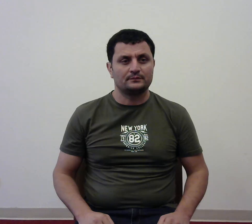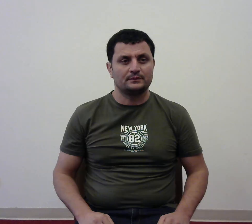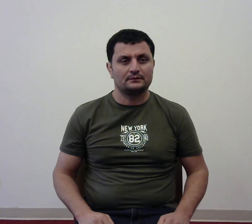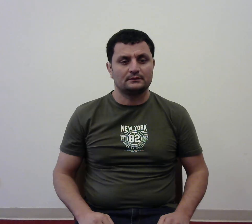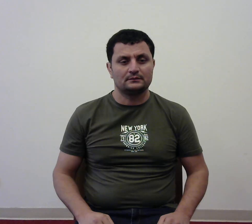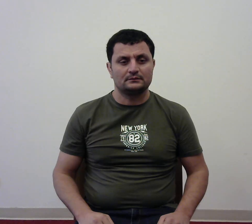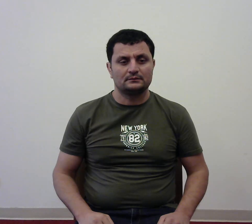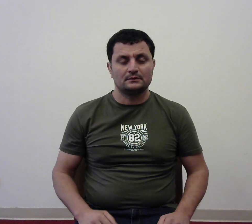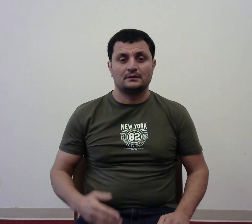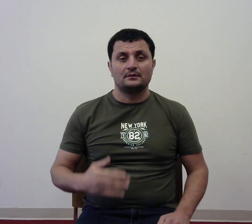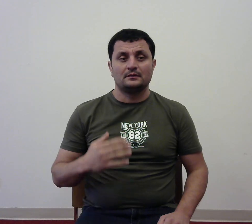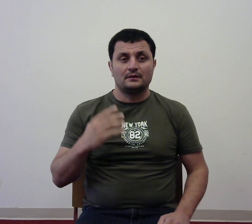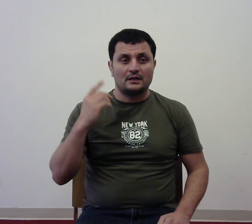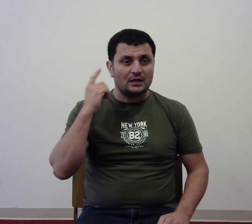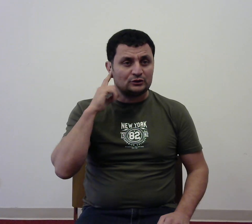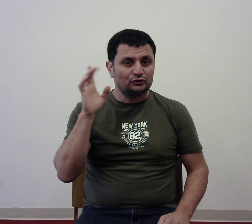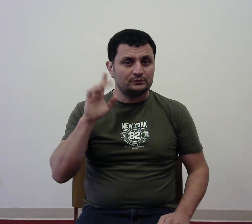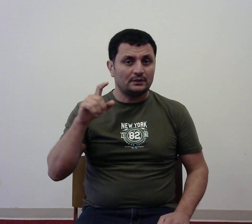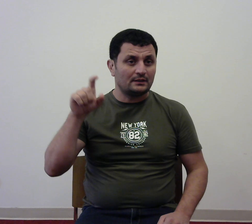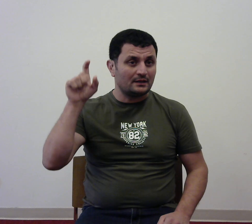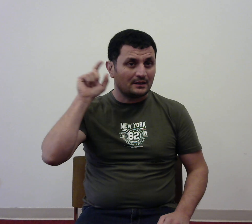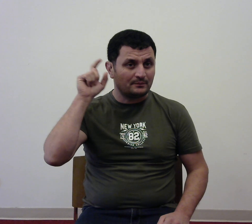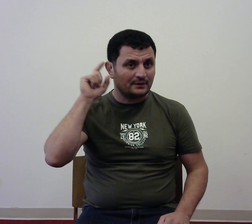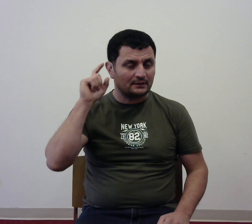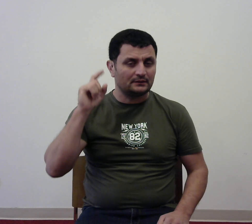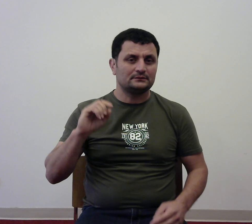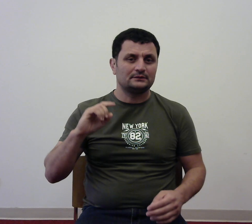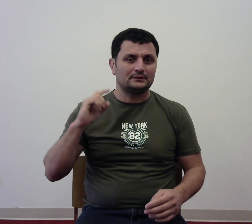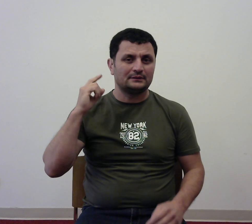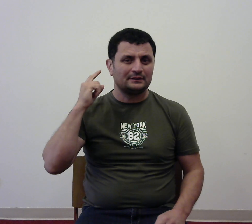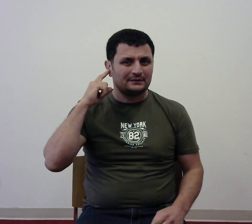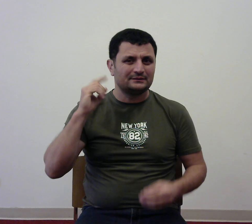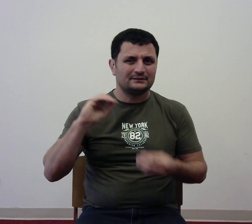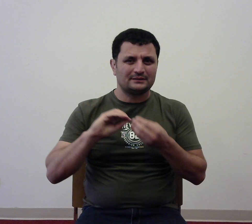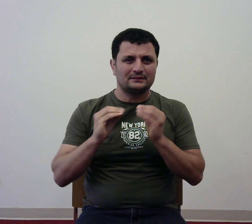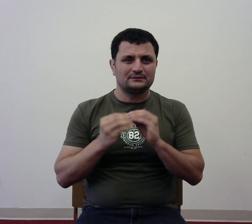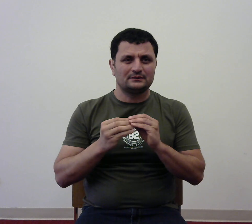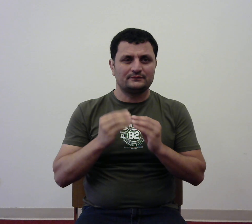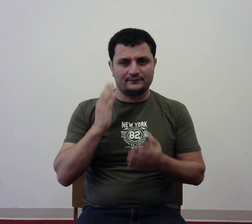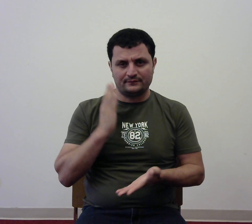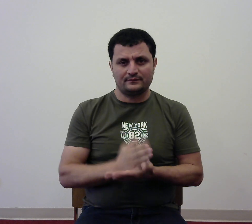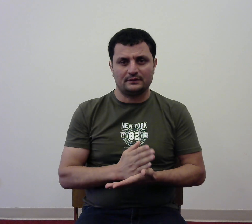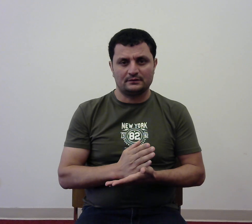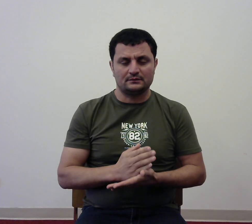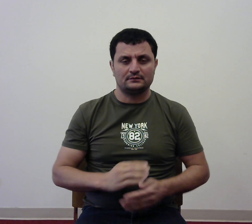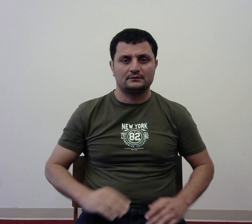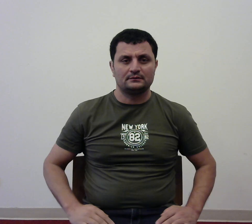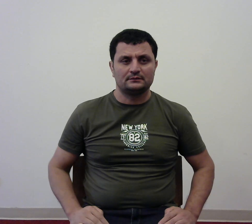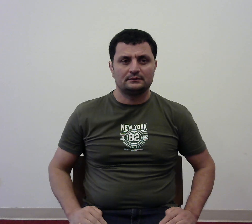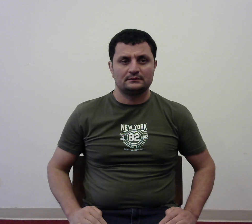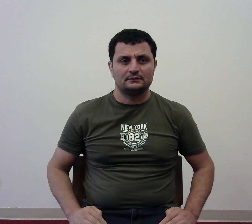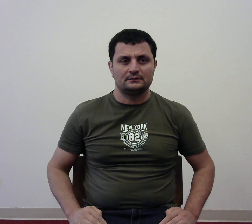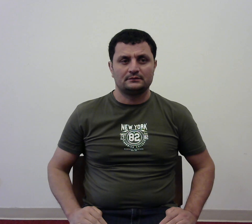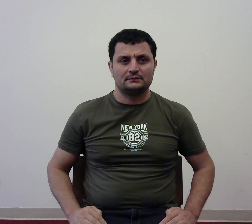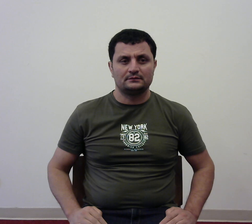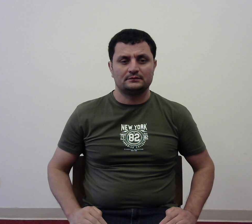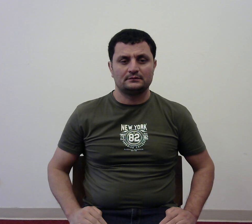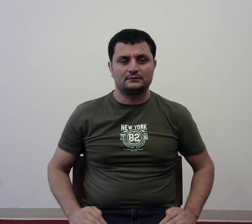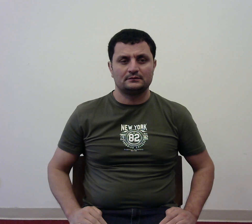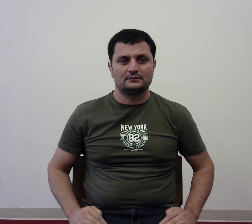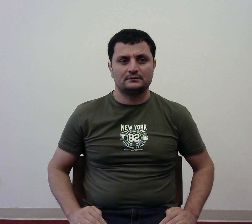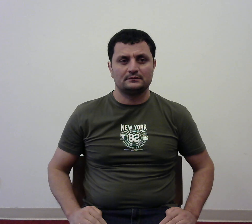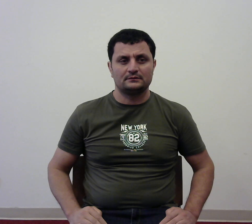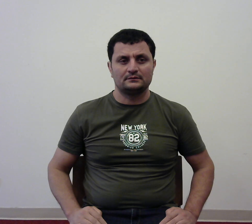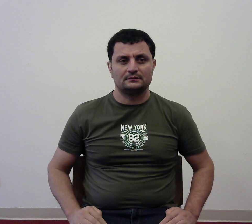Eşitmə aparatımın nasazlığı var